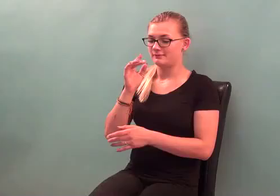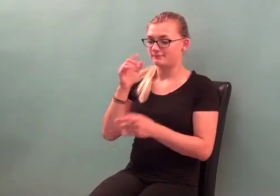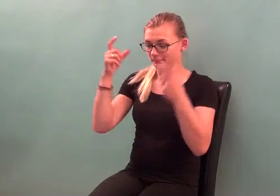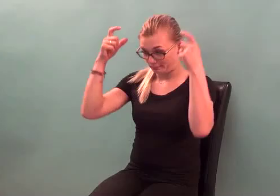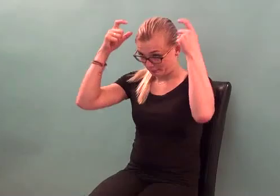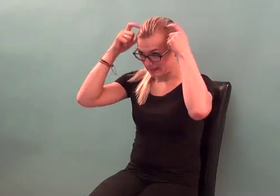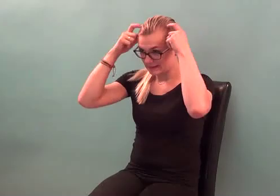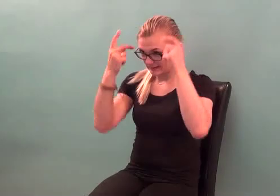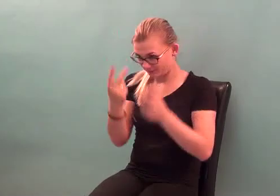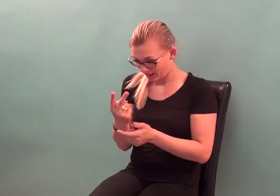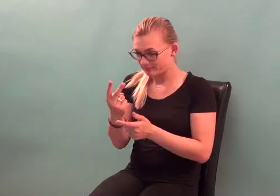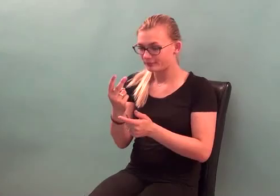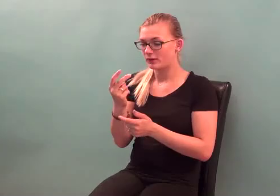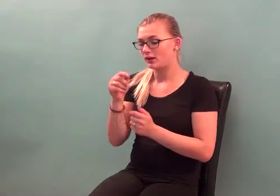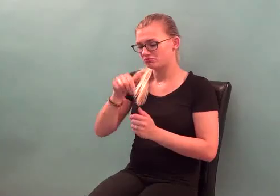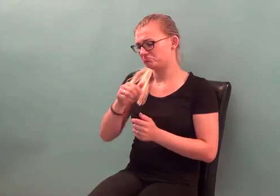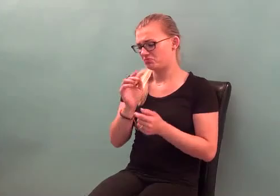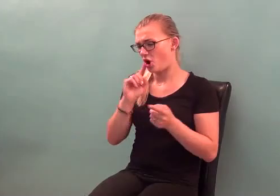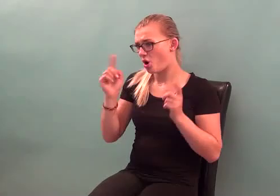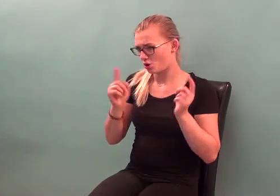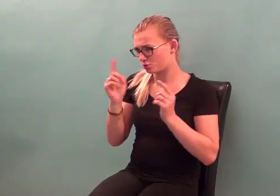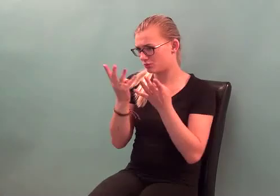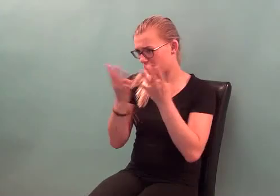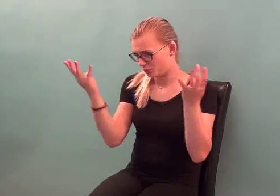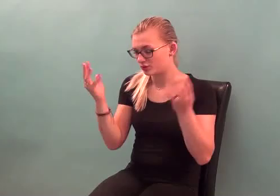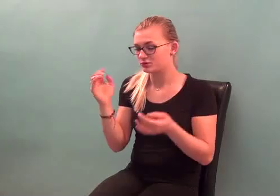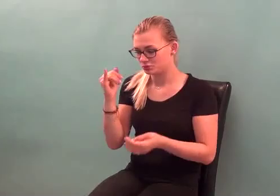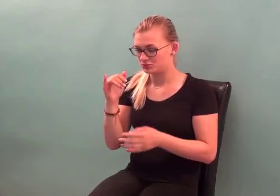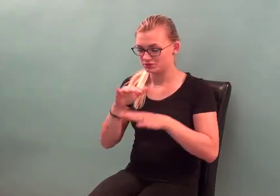Dwie myszki stoją w ogrodzie, przy żółtym płocie.